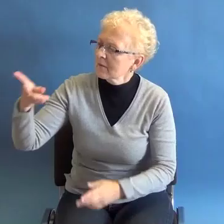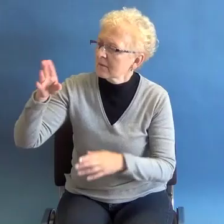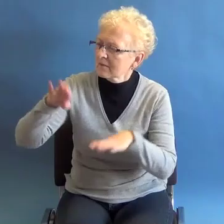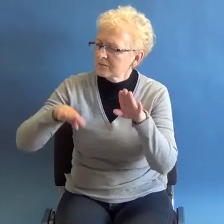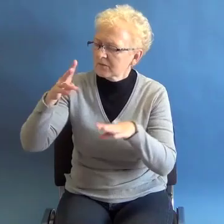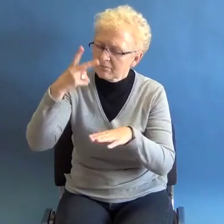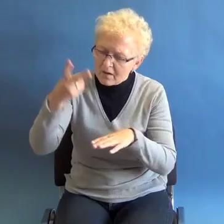Można było co dwa lata.